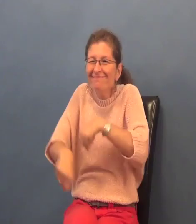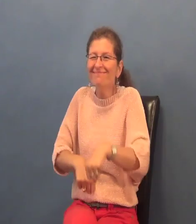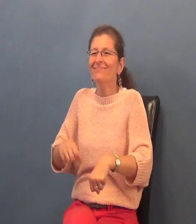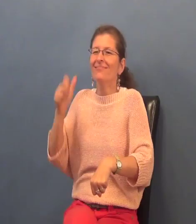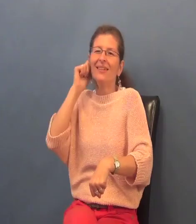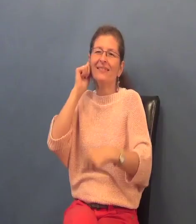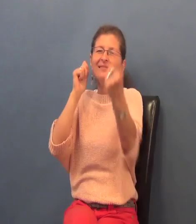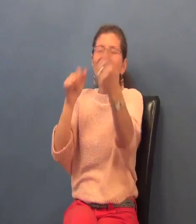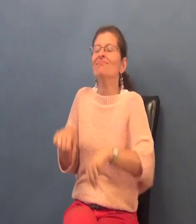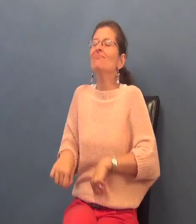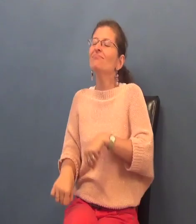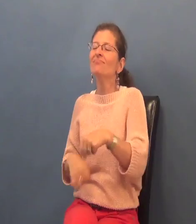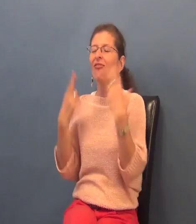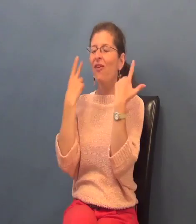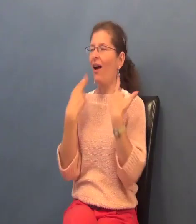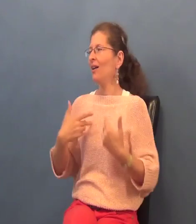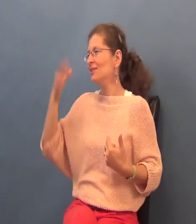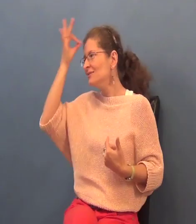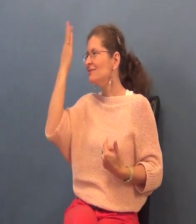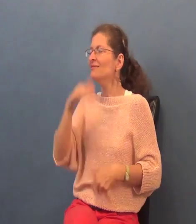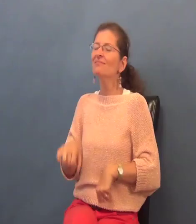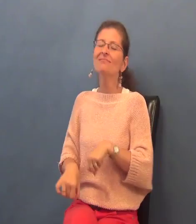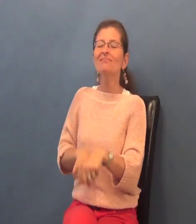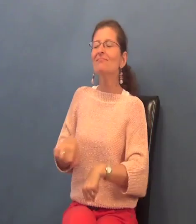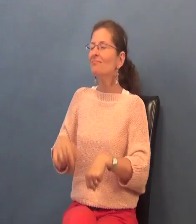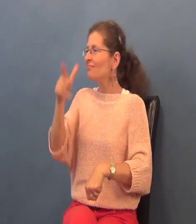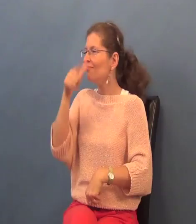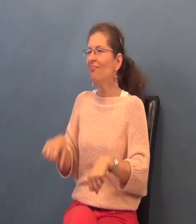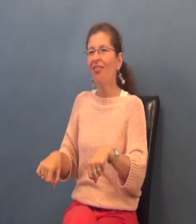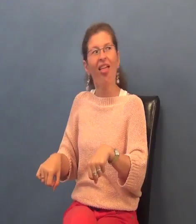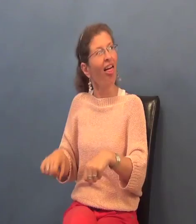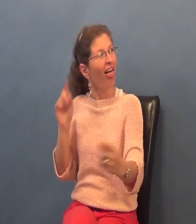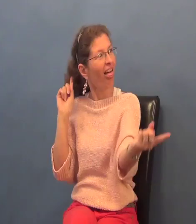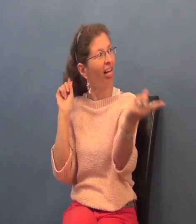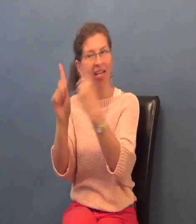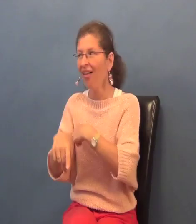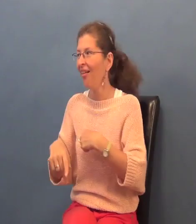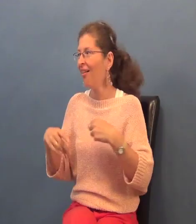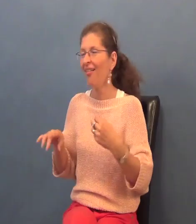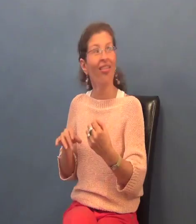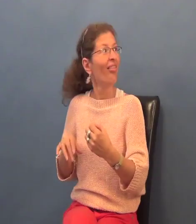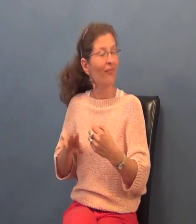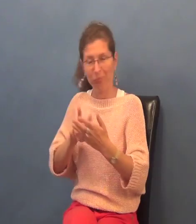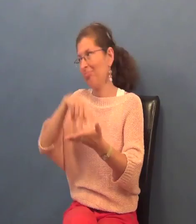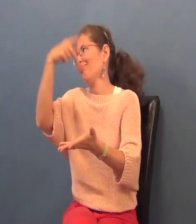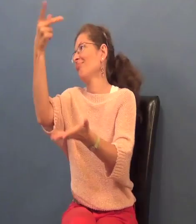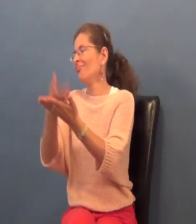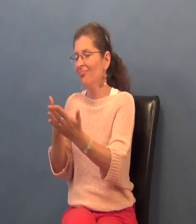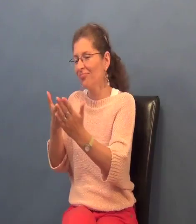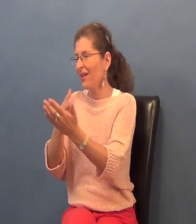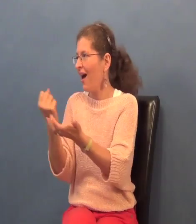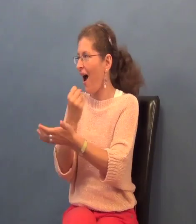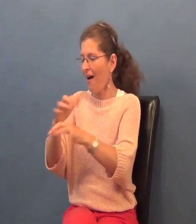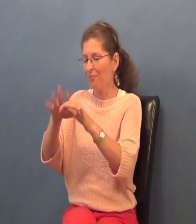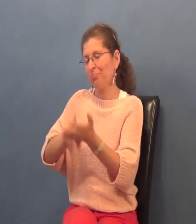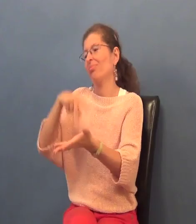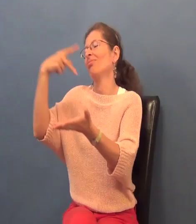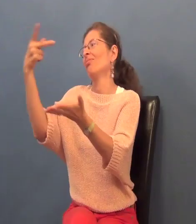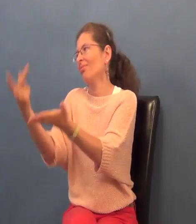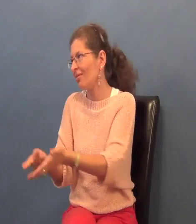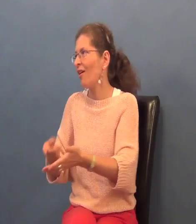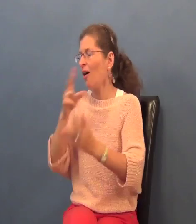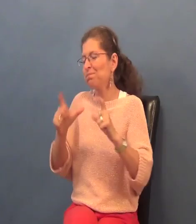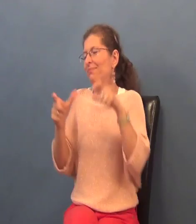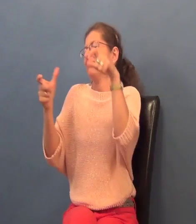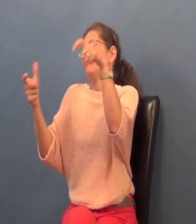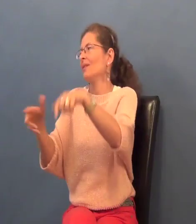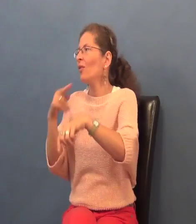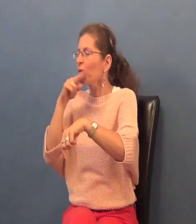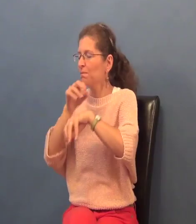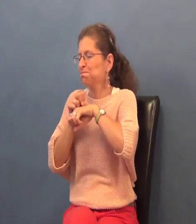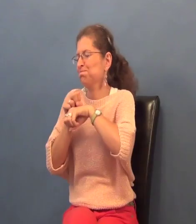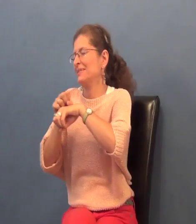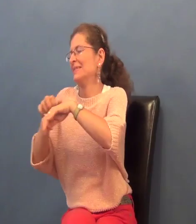Z naprzeciwka na rowerze z dumą jedzie dziewczyna z dwoma czarnymi warkoczami. Chłopiec gapi się na nią i przewraca się na kamieniu. Gruszki wysypują się z kosza.